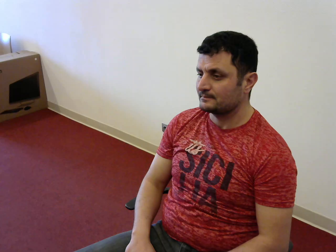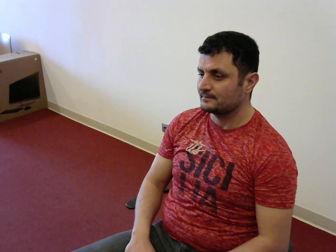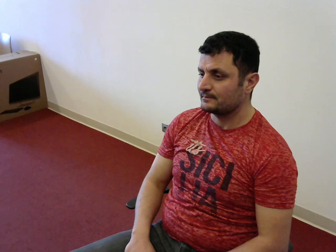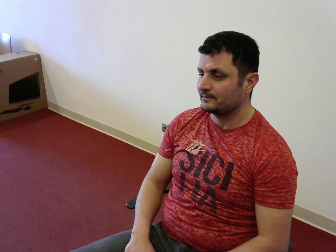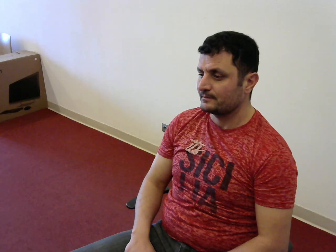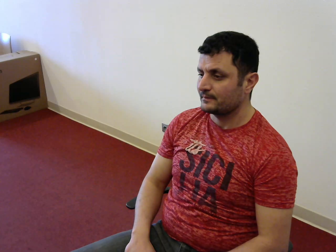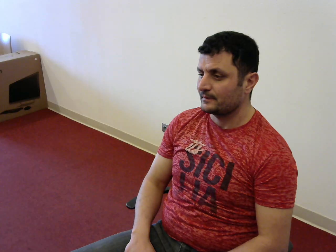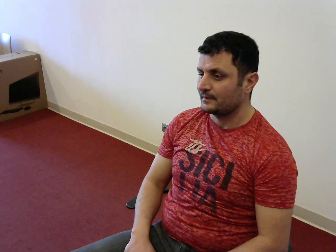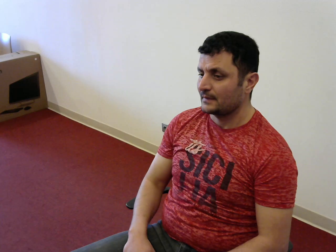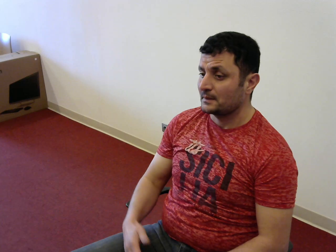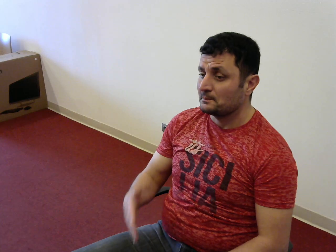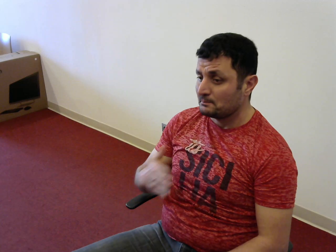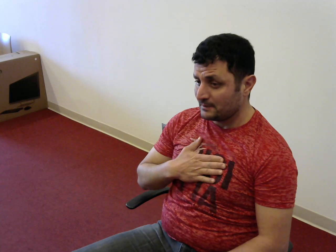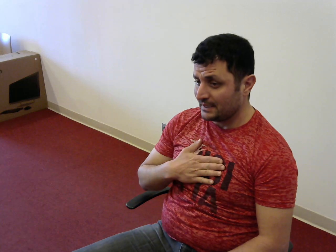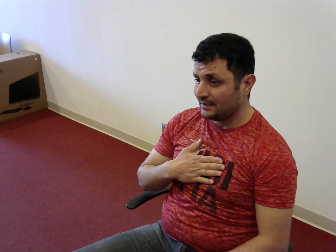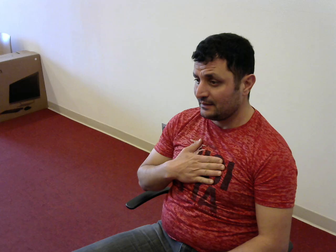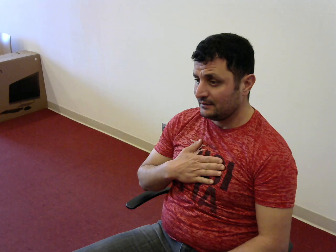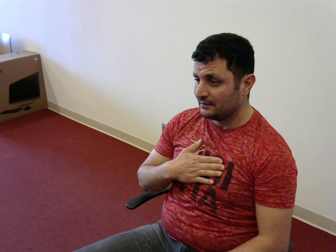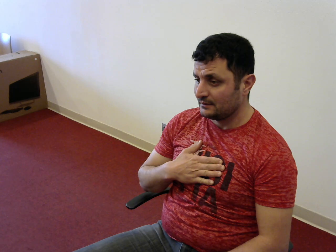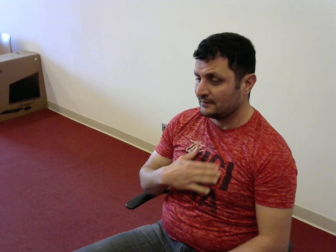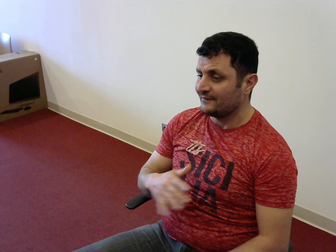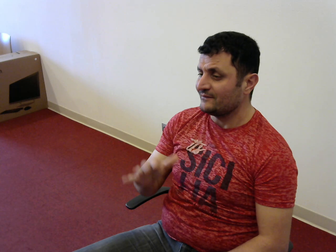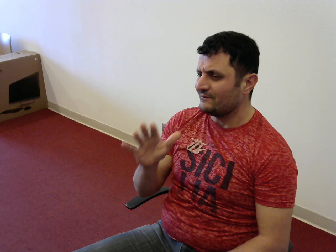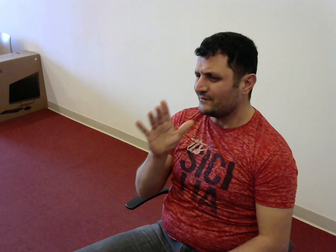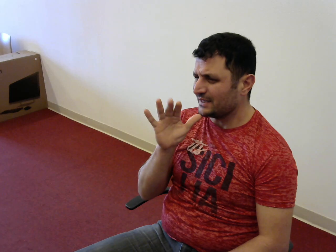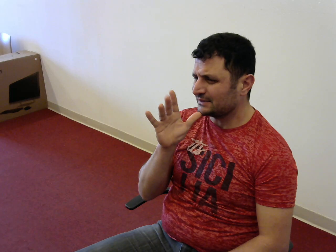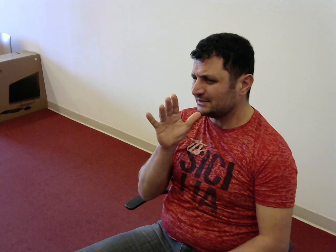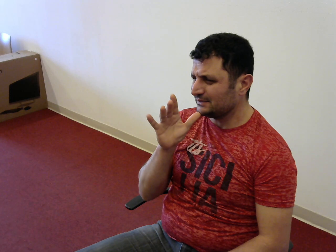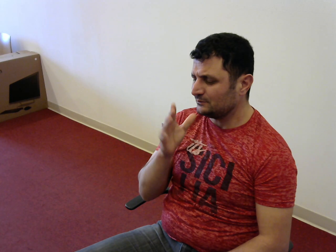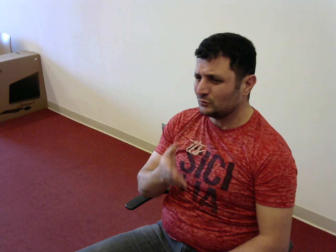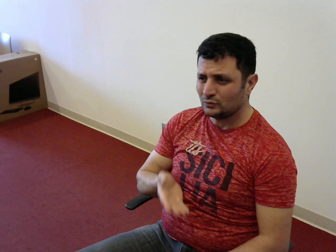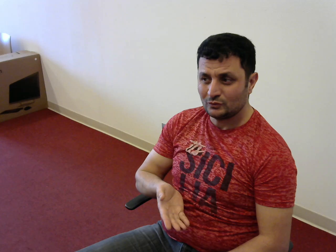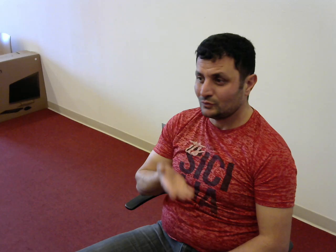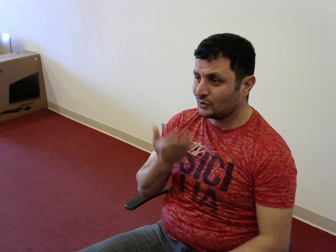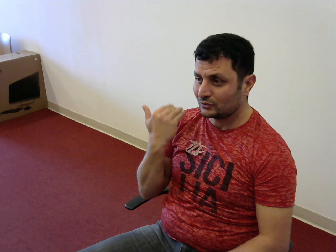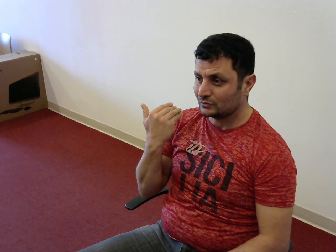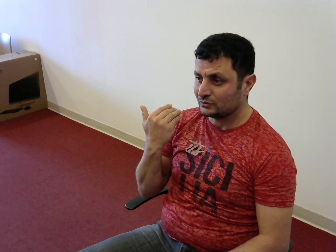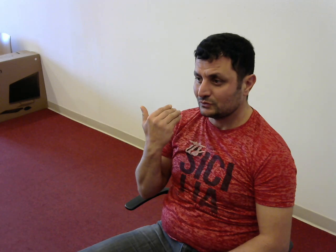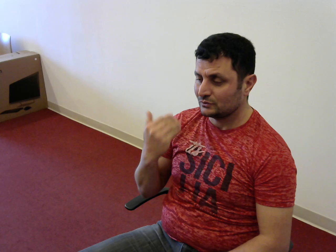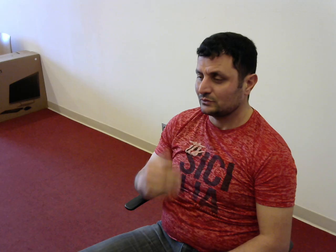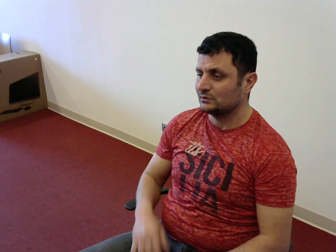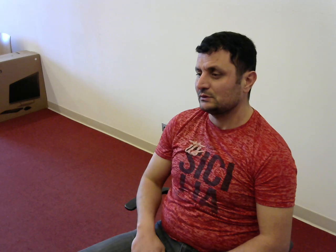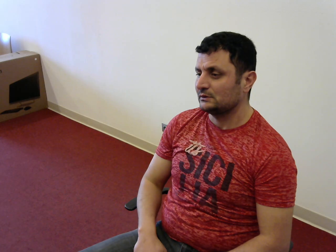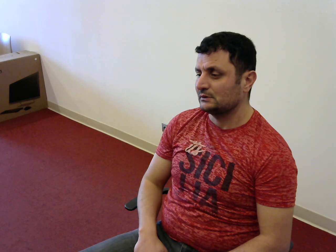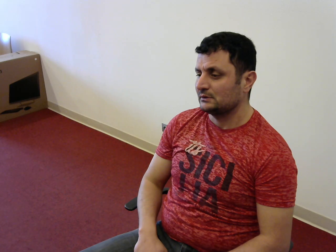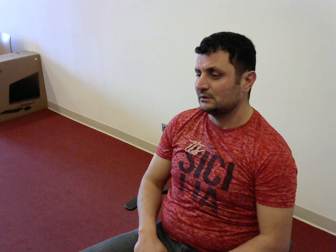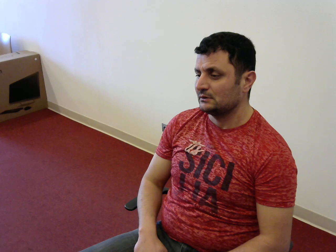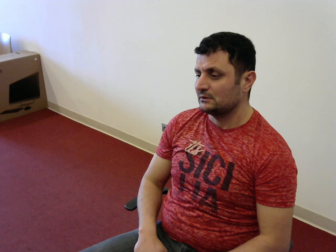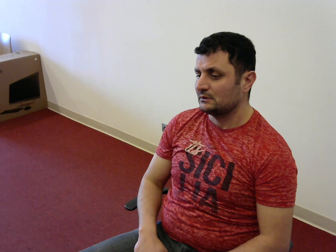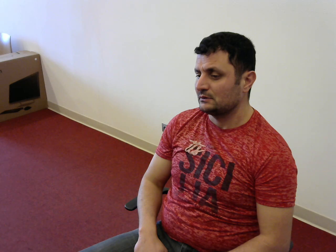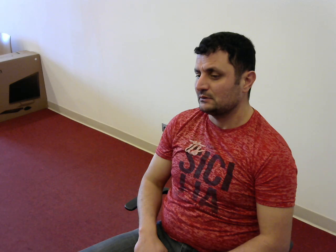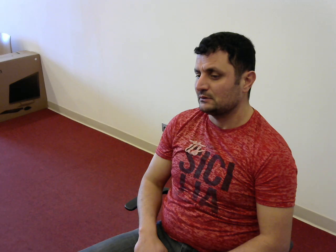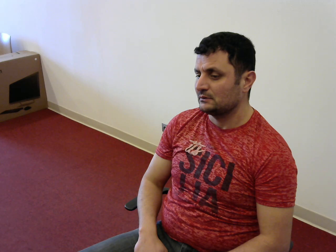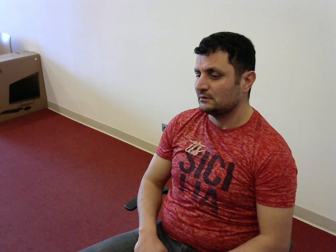Mənim vaxtım yoxdur